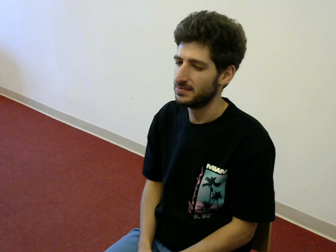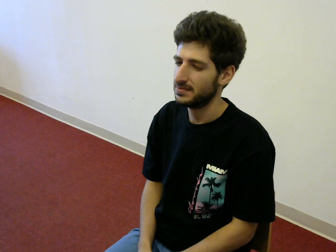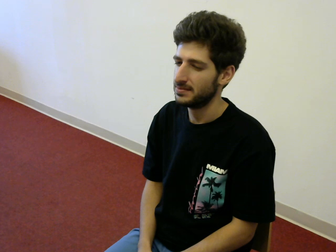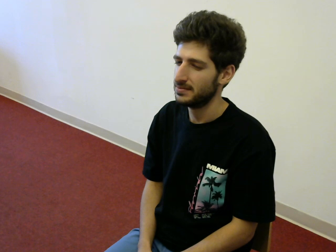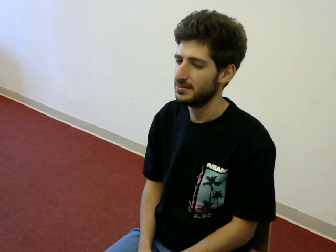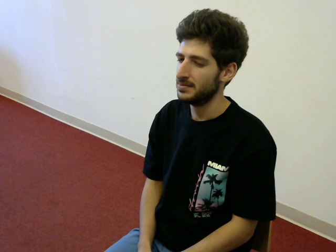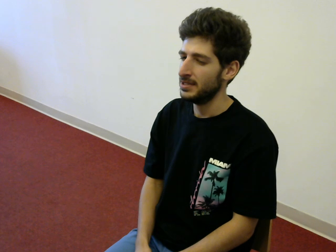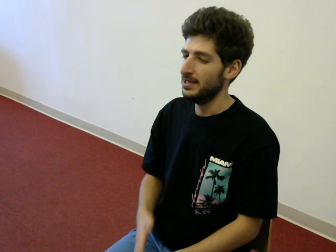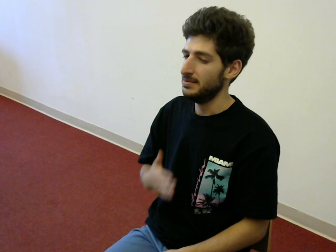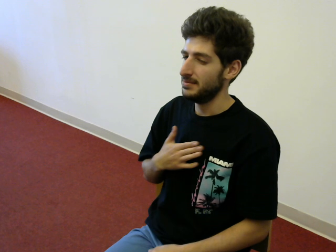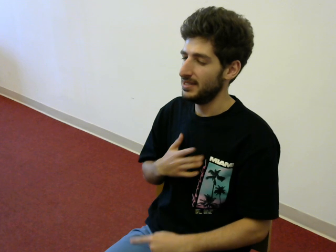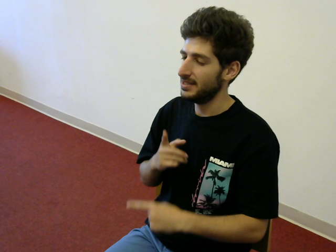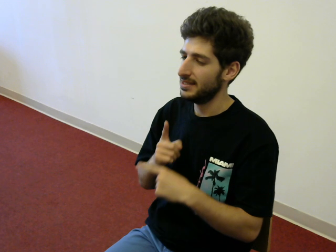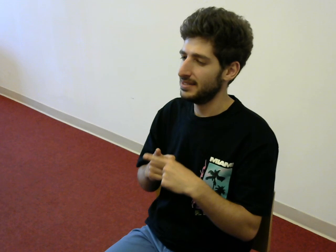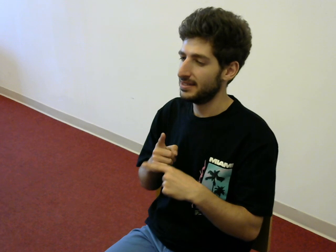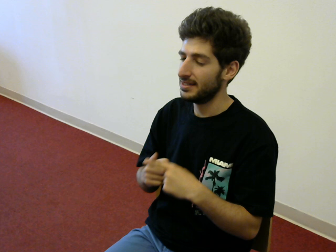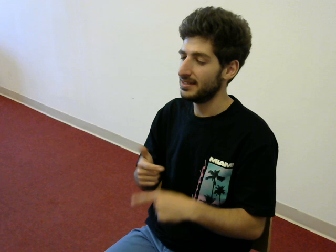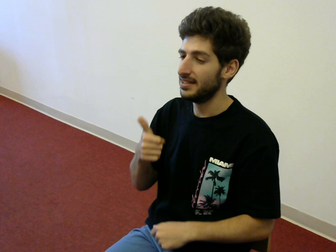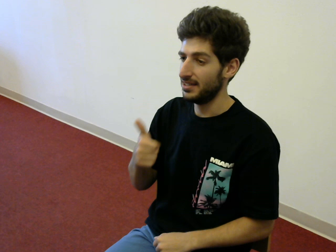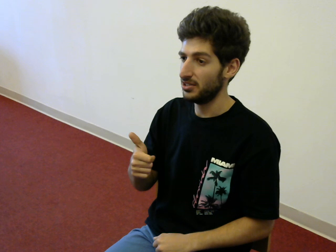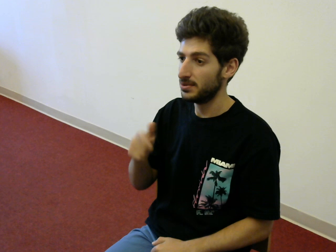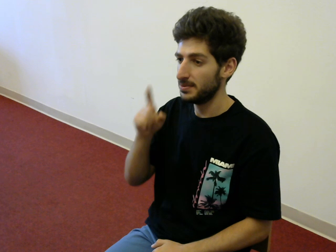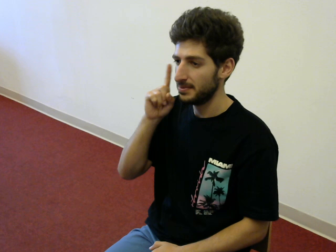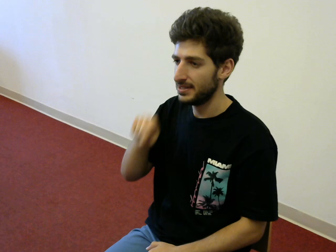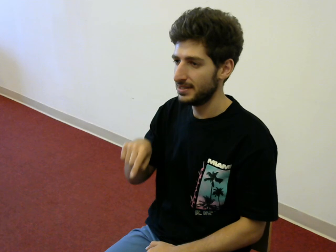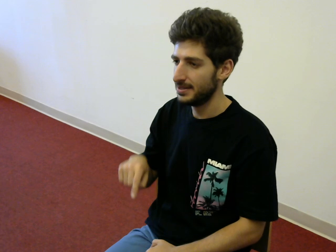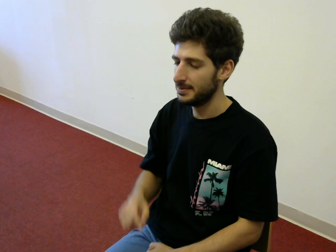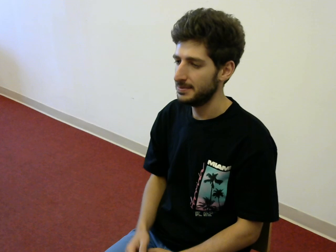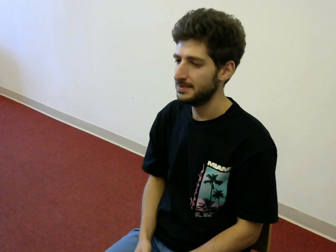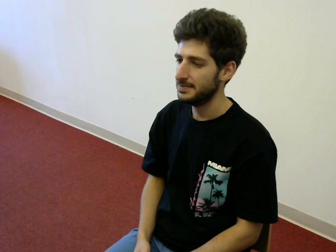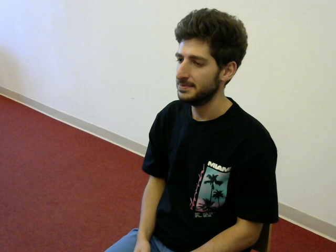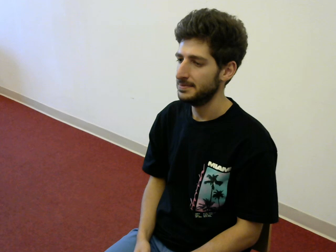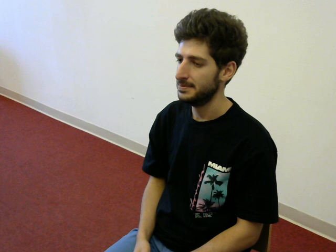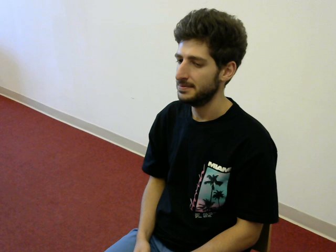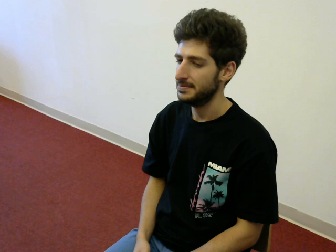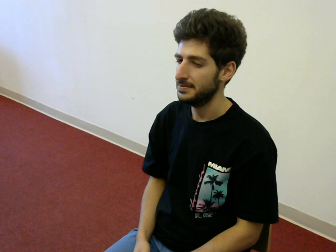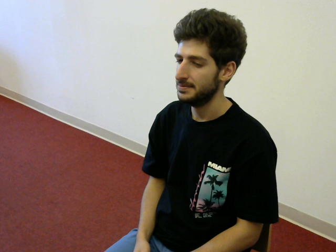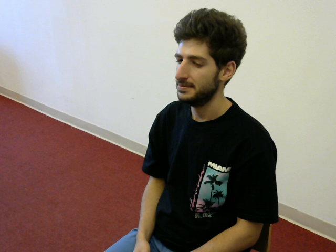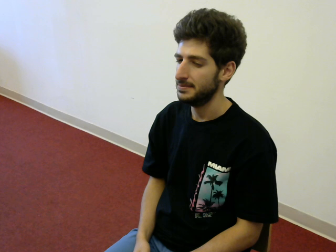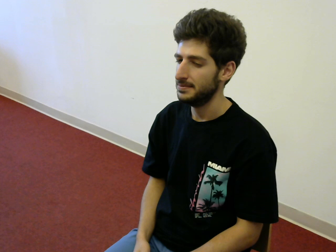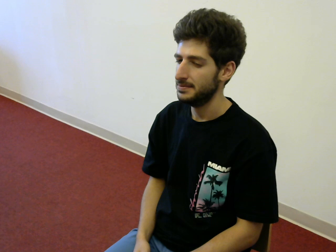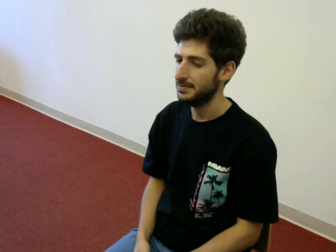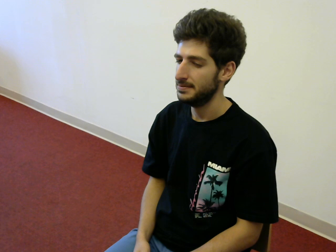Mən riyaziyyatı yaxşı bilirəm